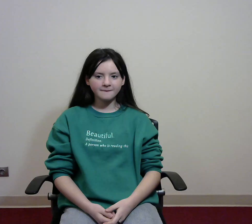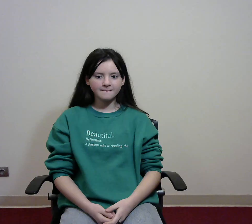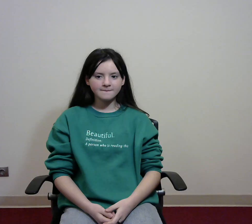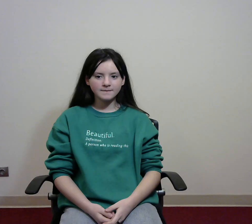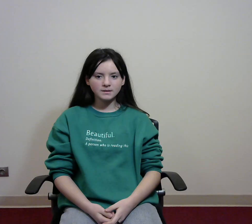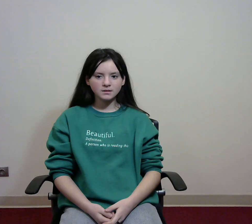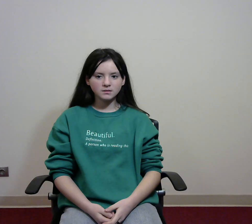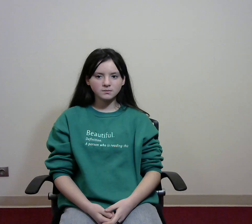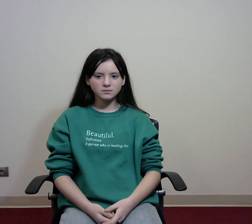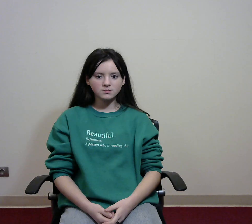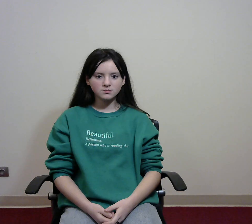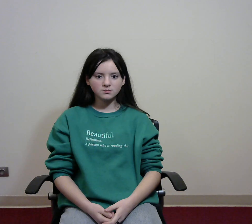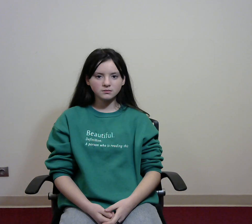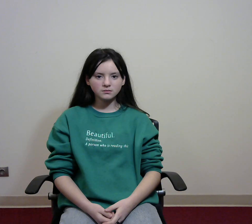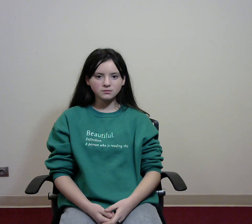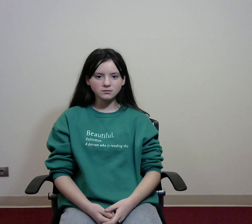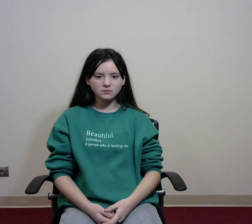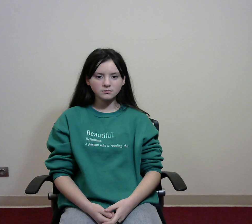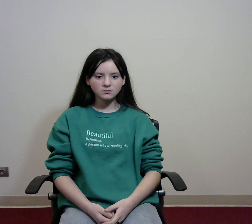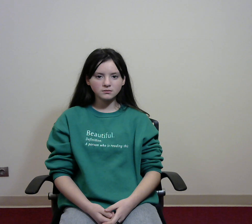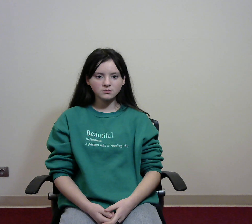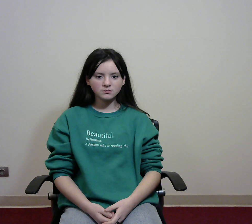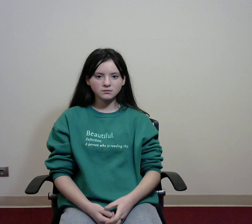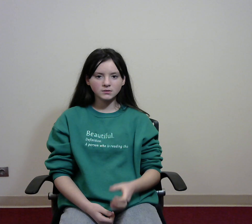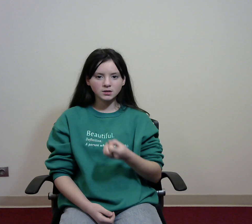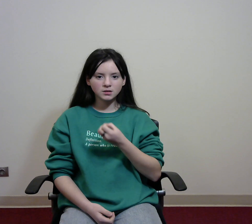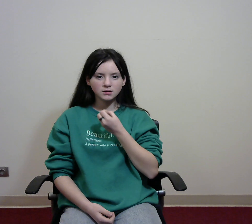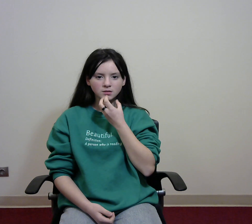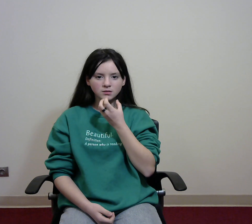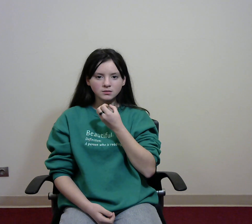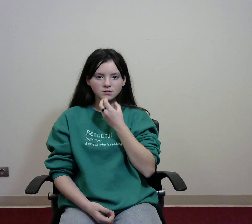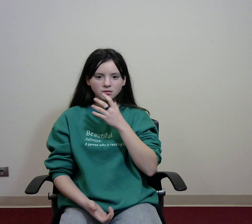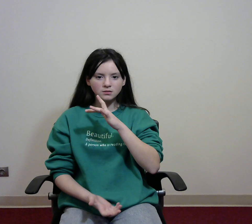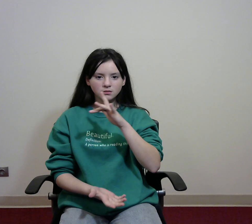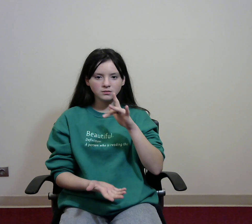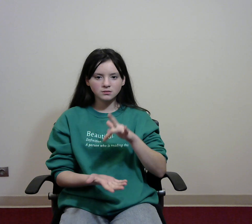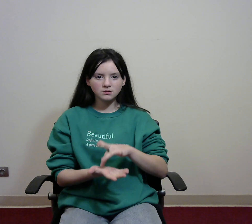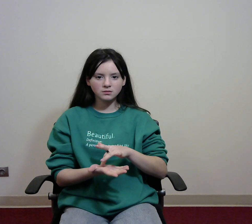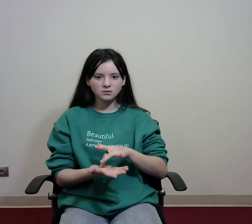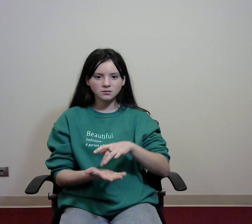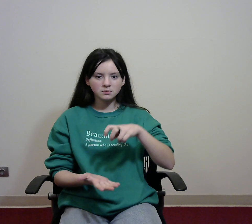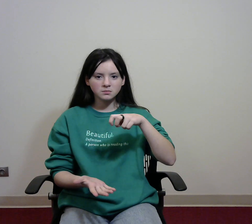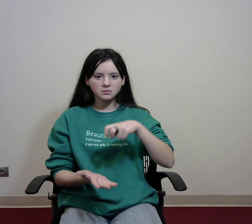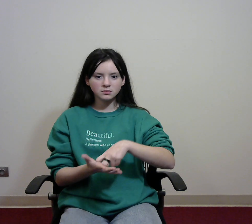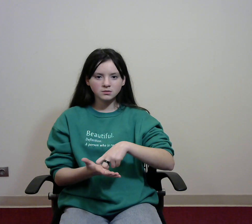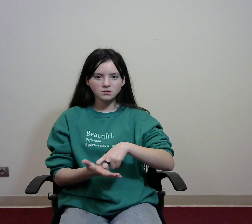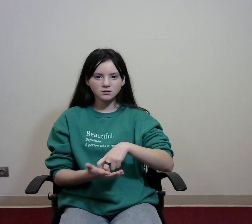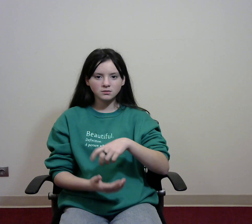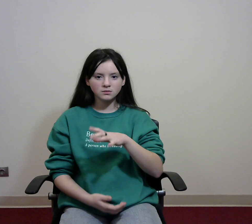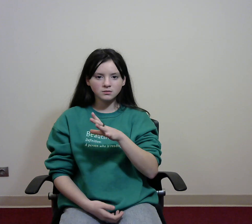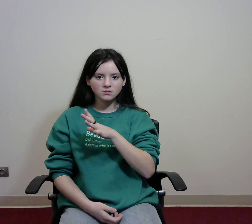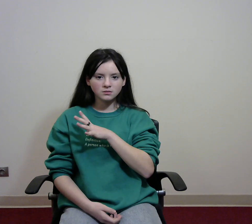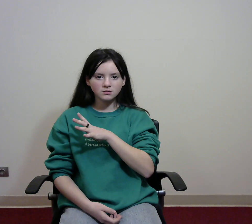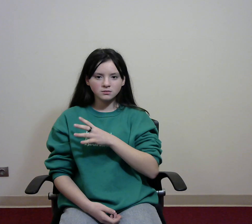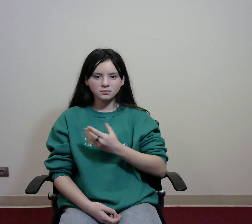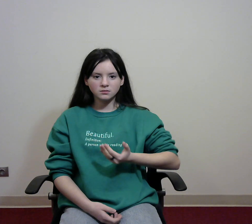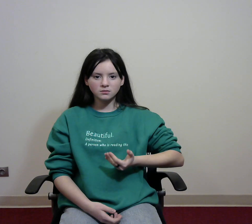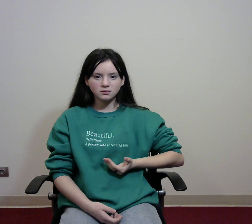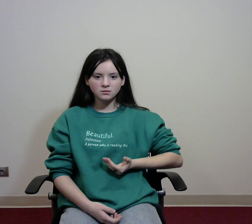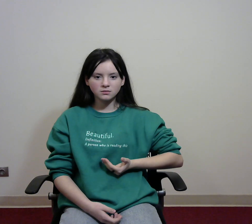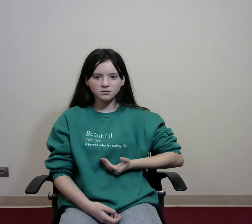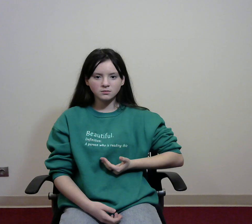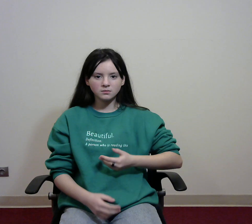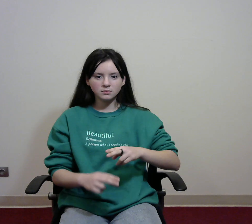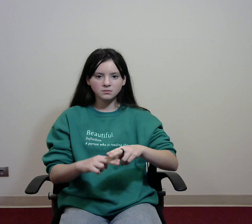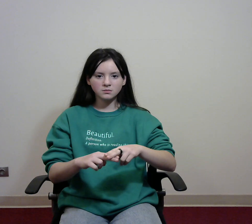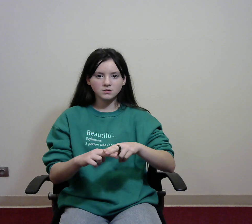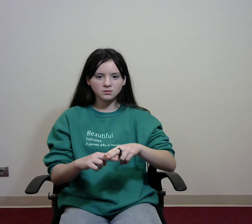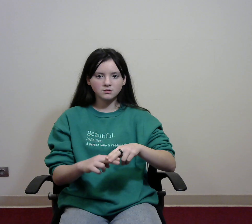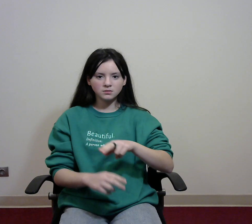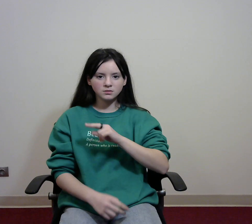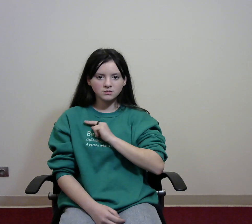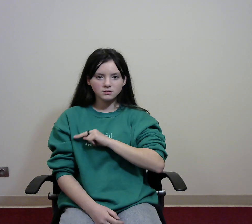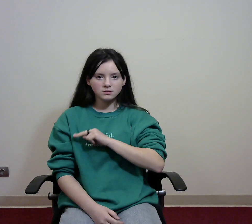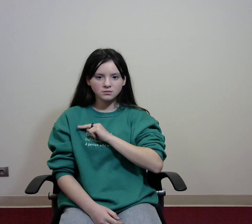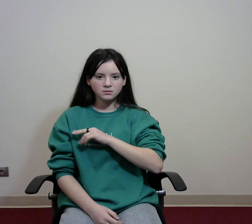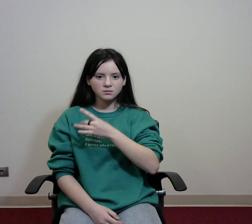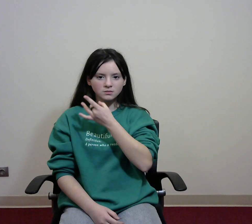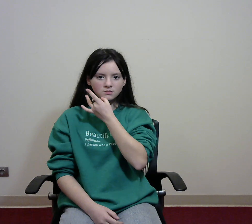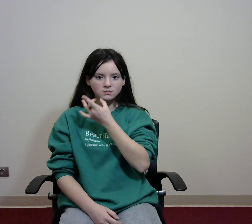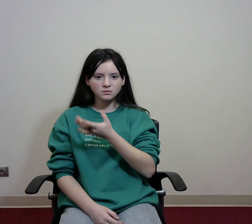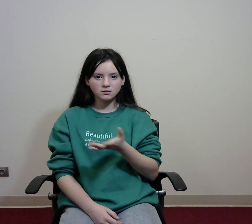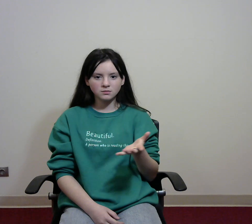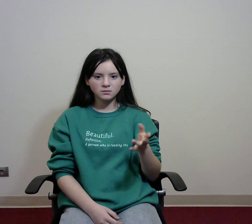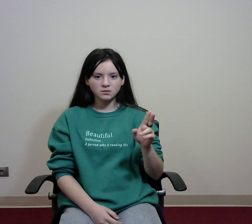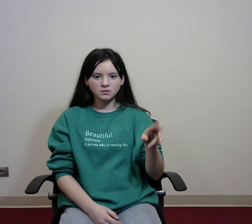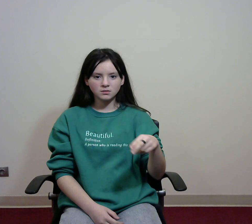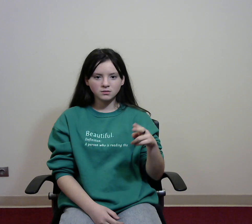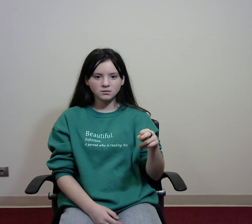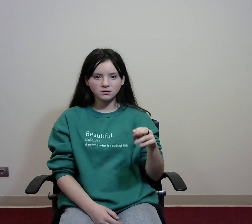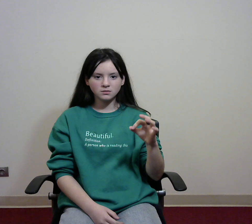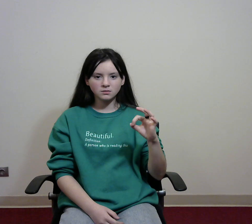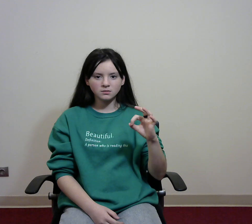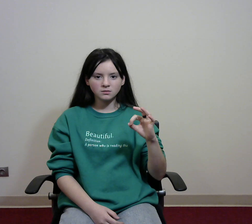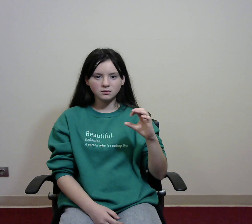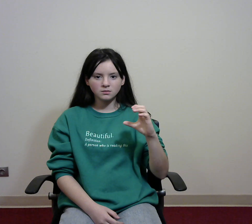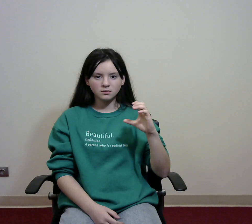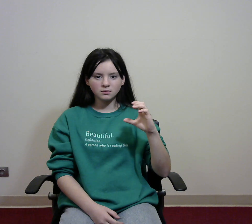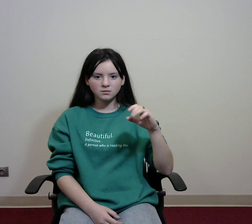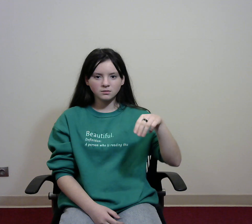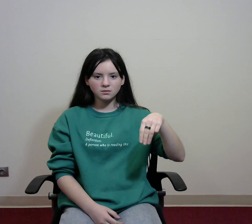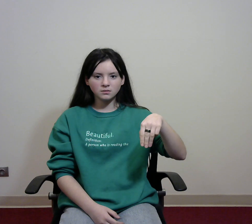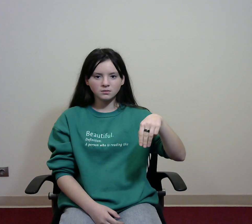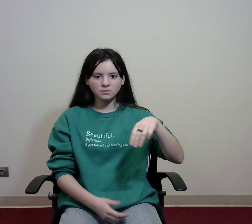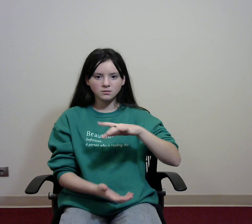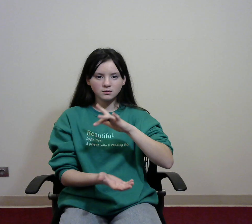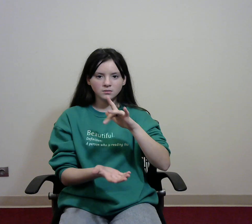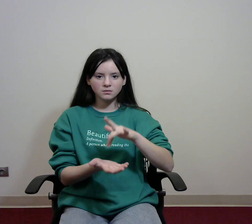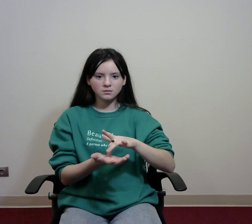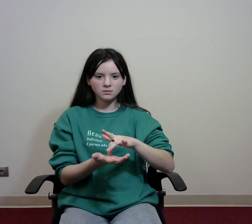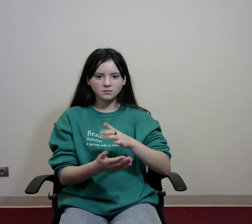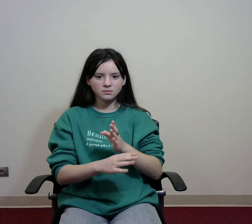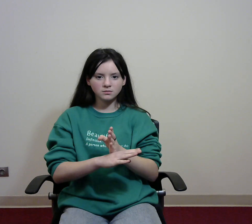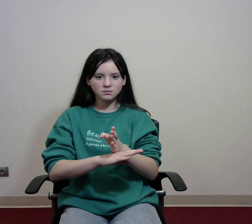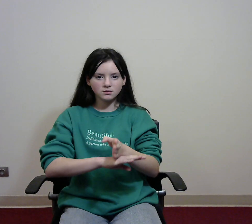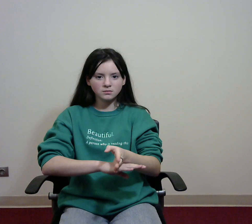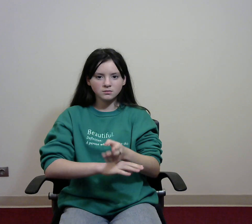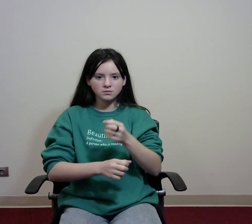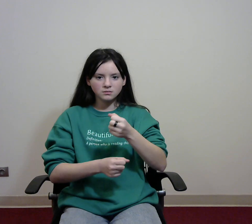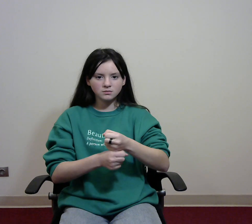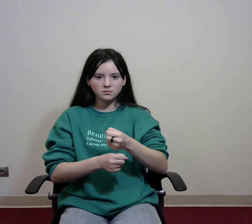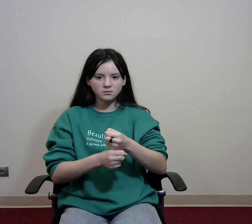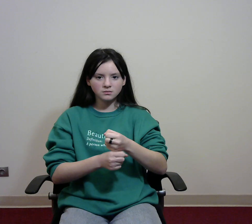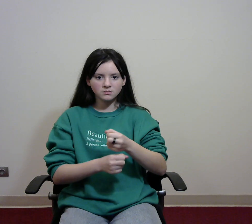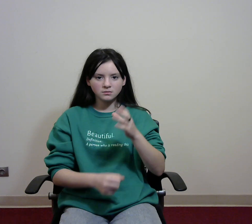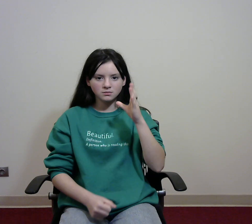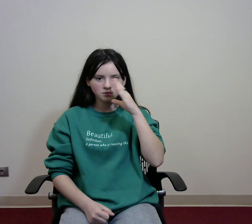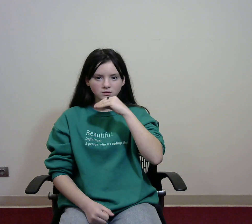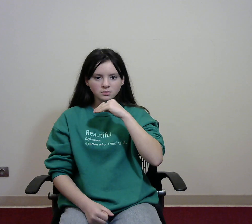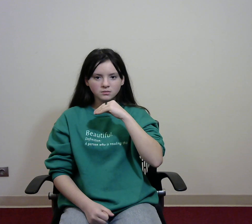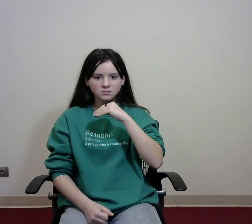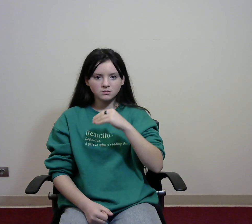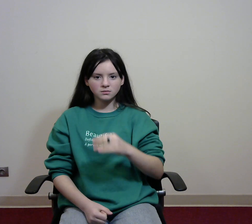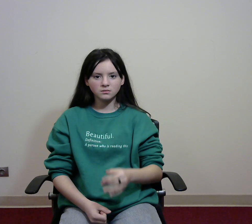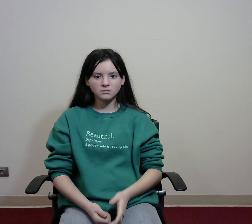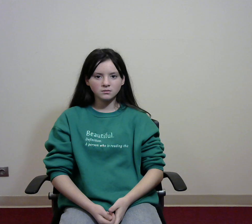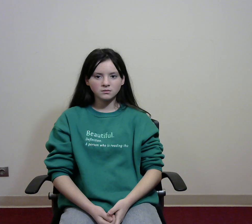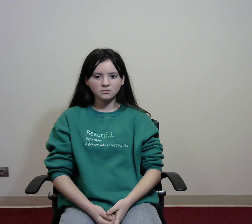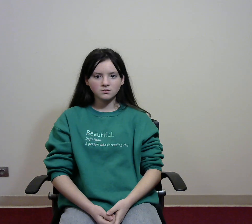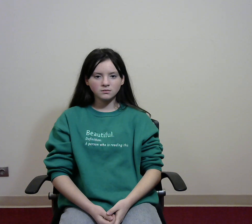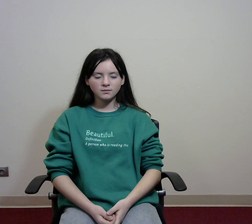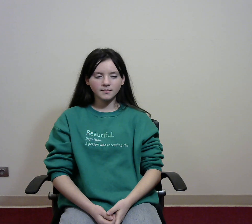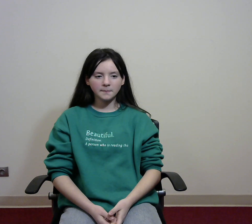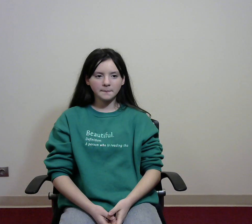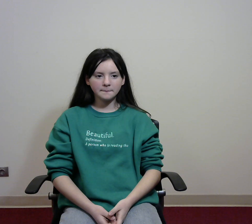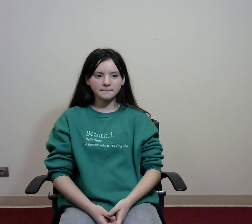Bakı şəhərində qeydiyyatda olan vətəndaşlar paytaxtda işləyən istənilən DOST mərkəzinə yaxınlaşa bilər